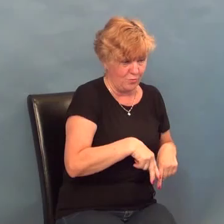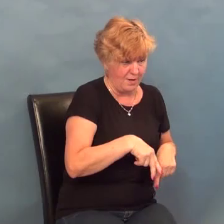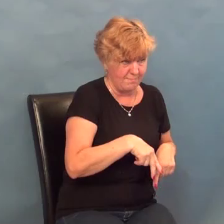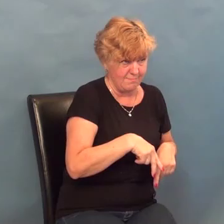Wróciłam.